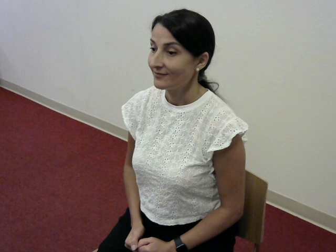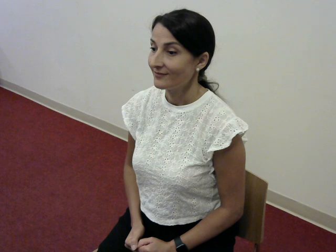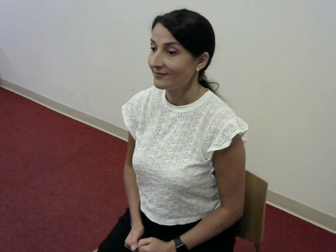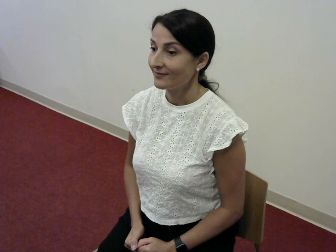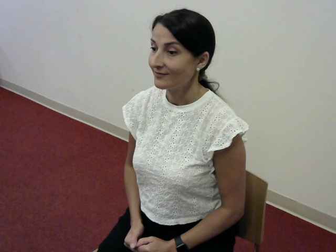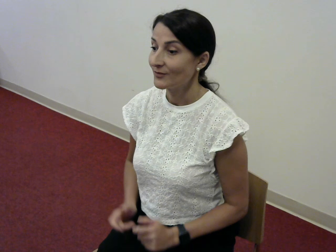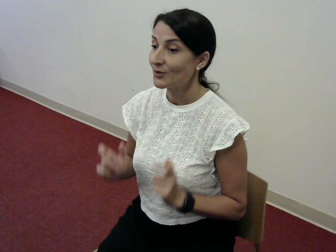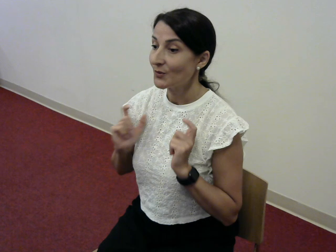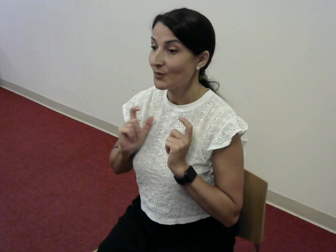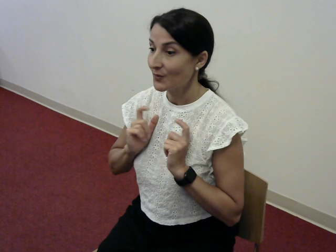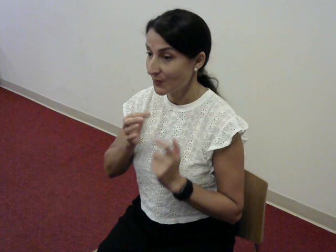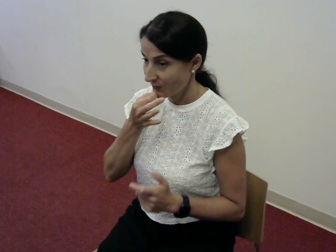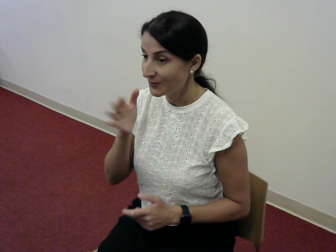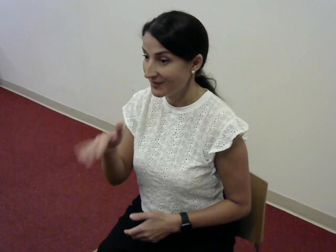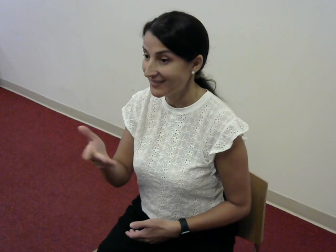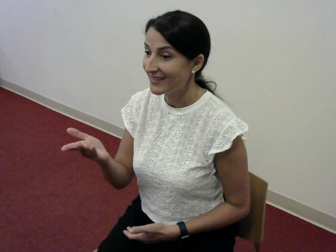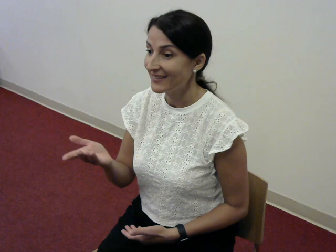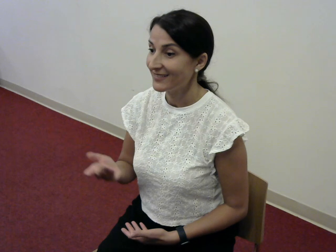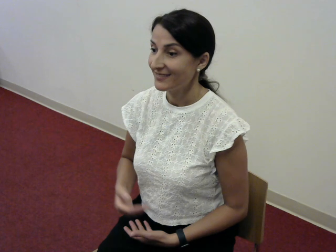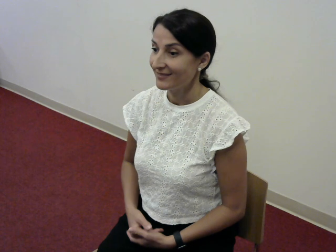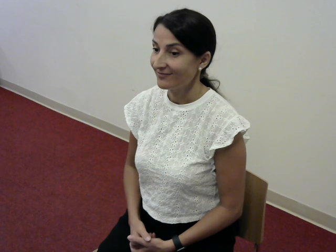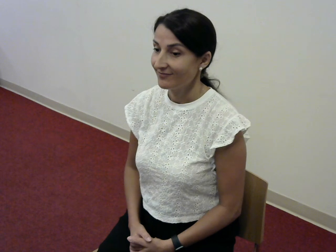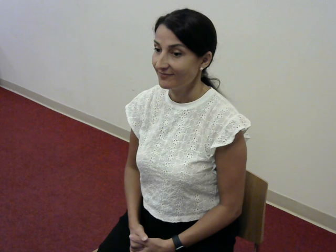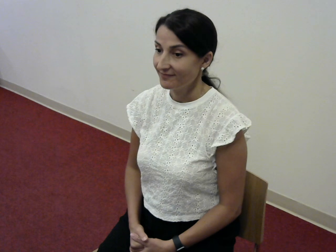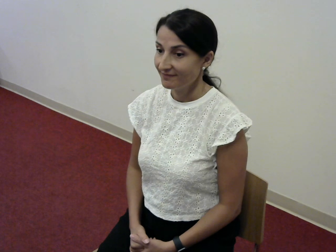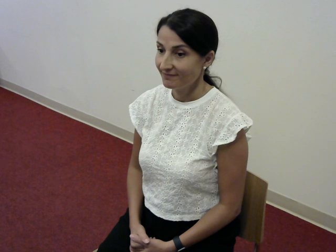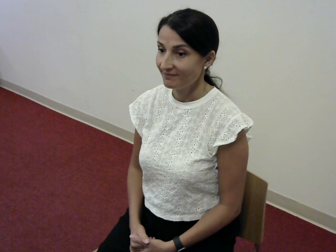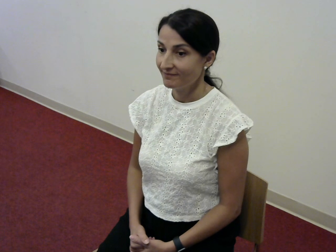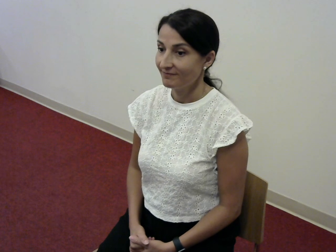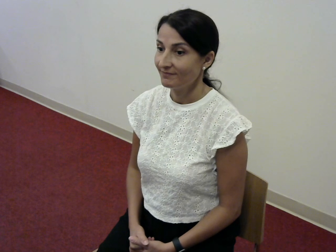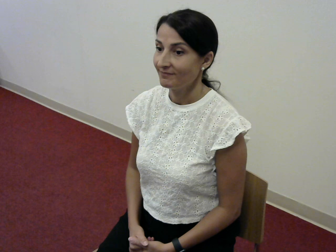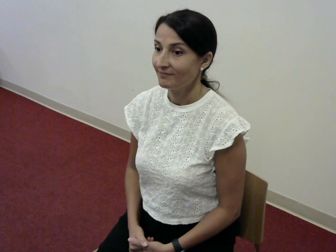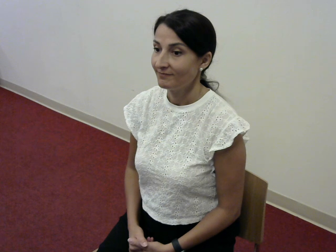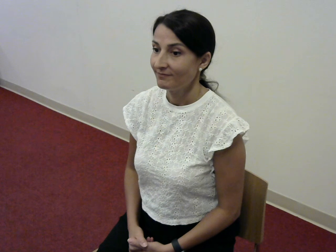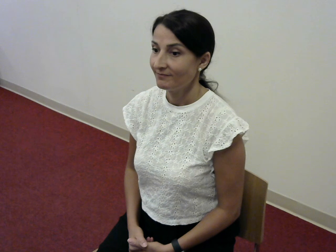Köynəyim xoşuna gəlir?